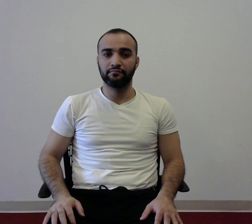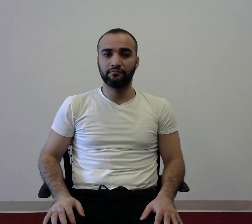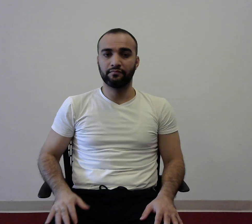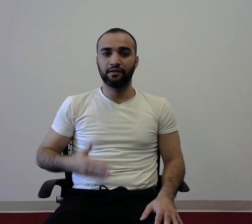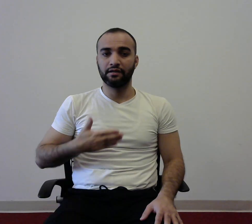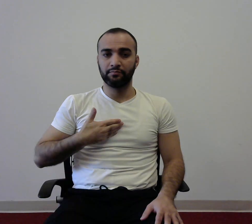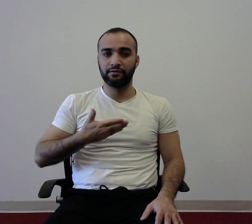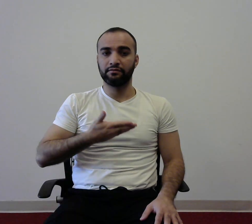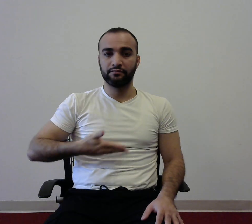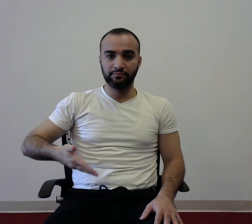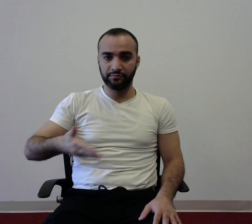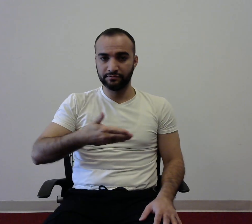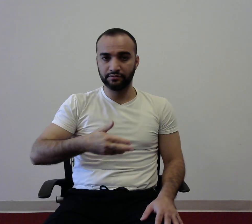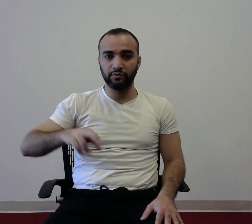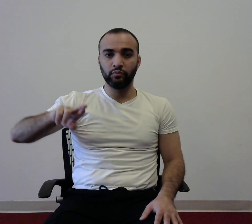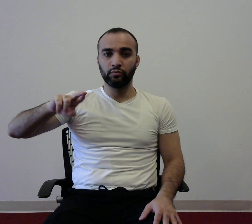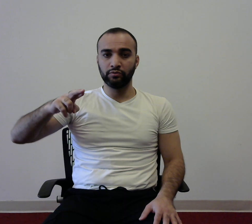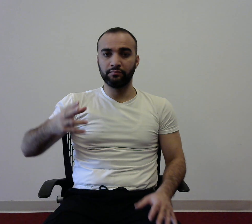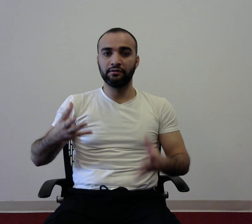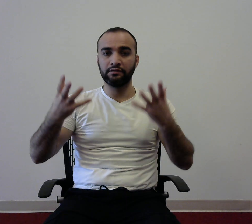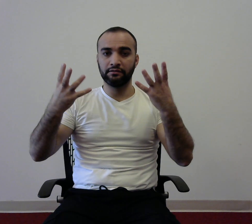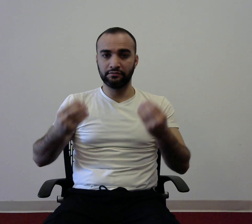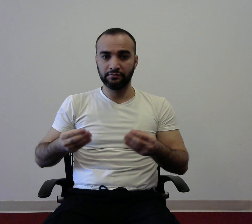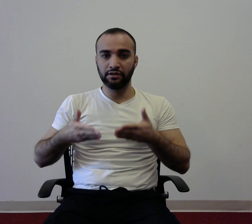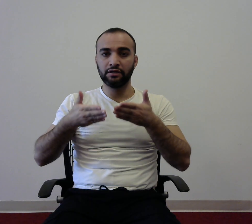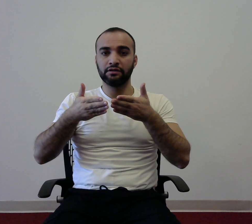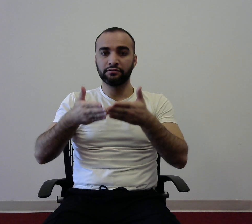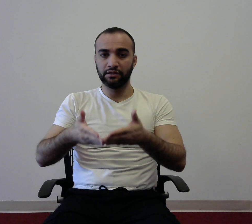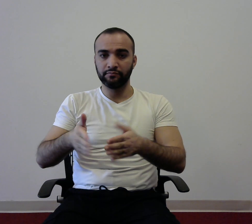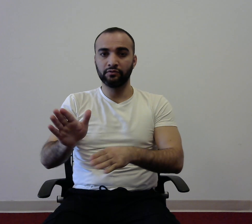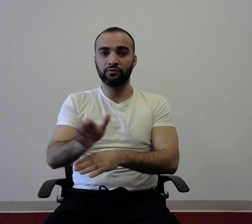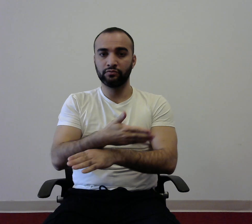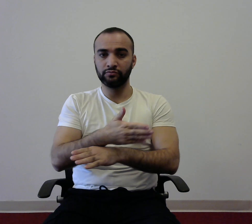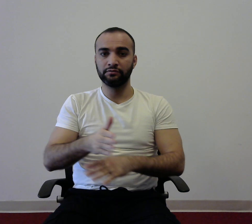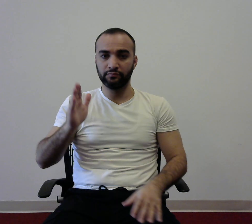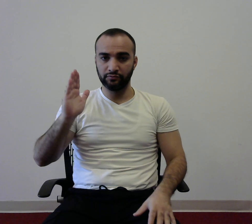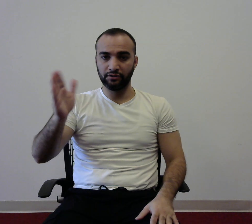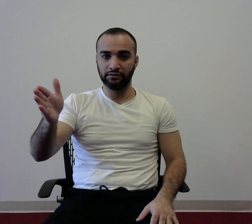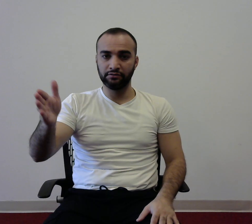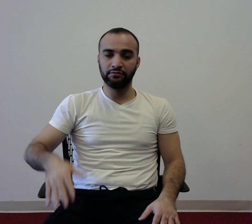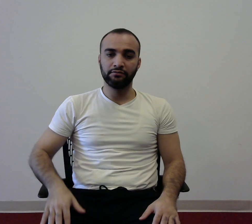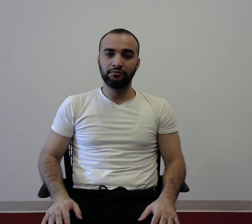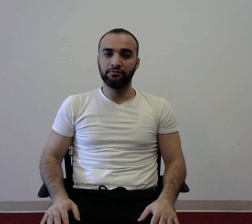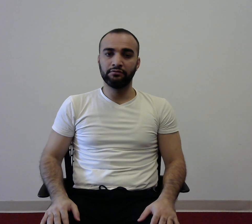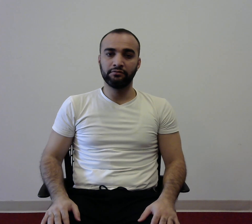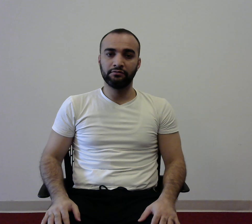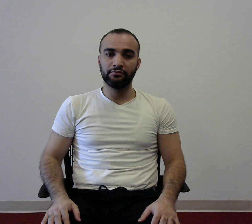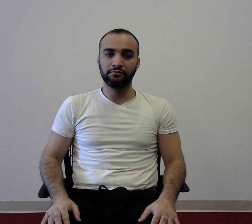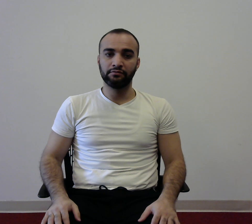Biz cümə günü gəmi gəzintisində olacağıq